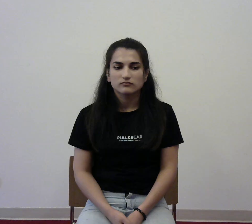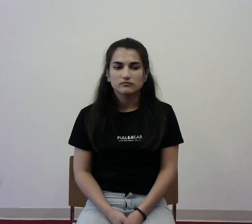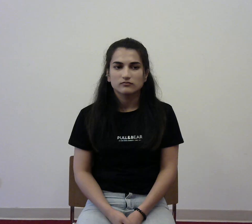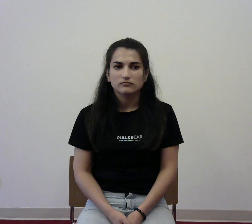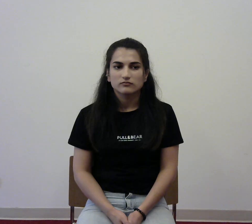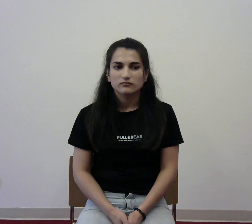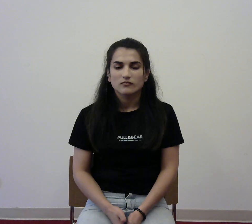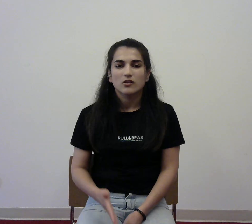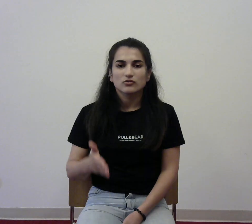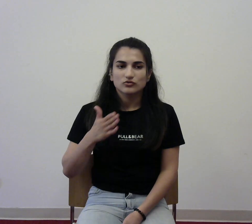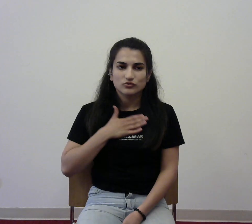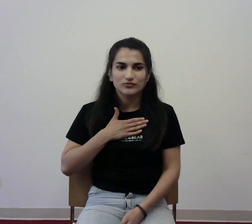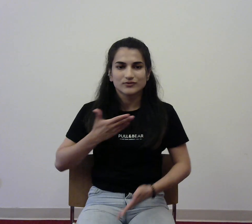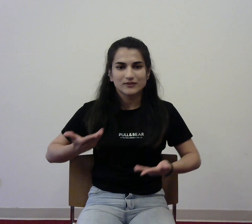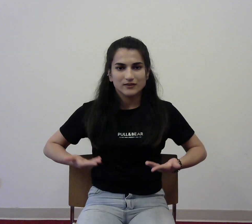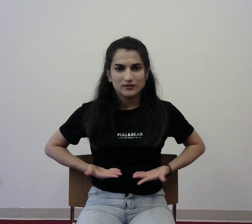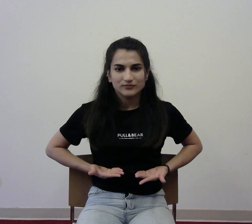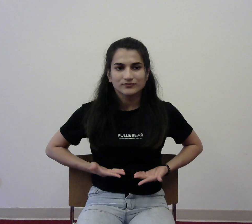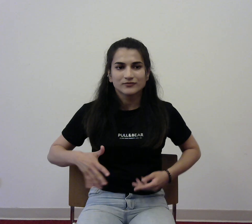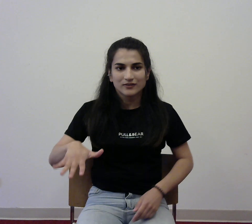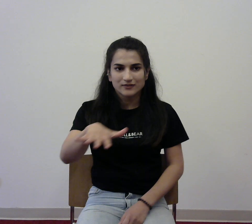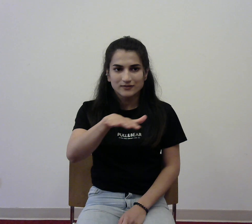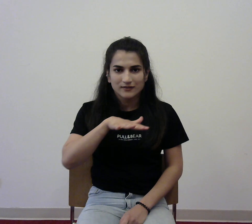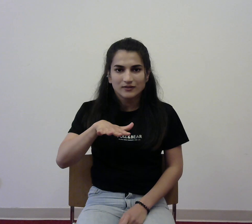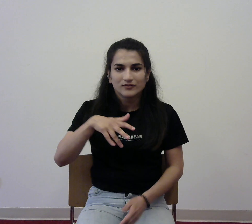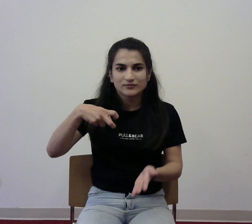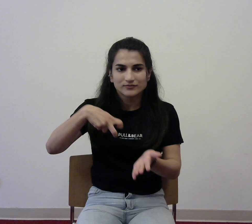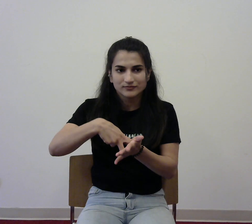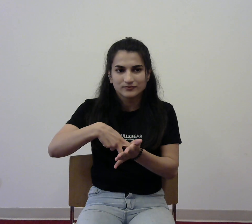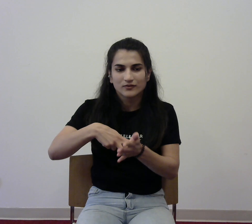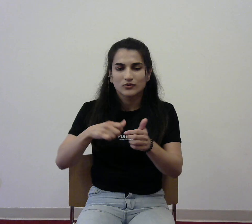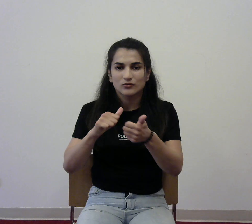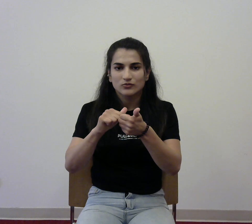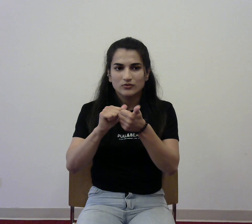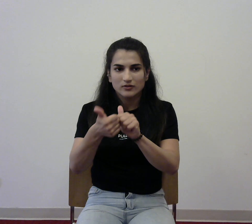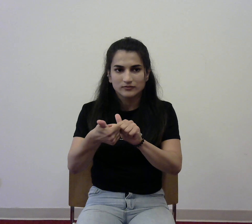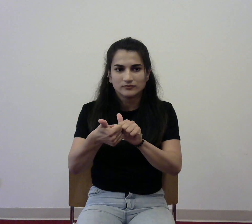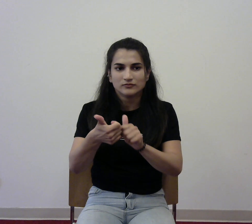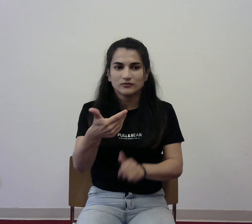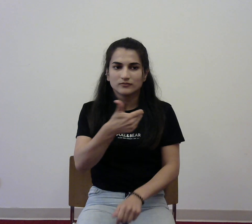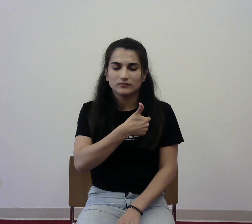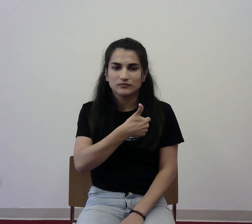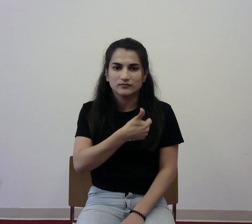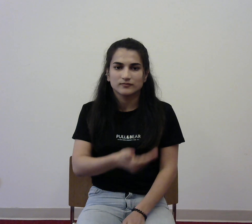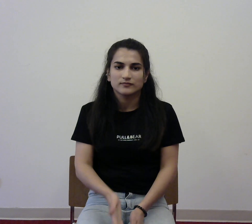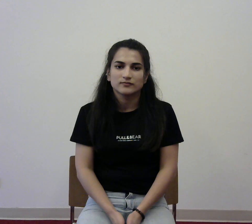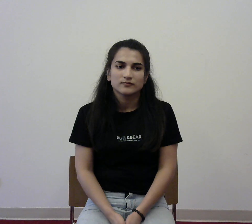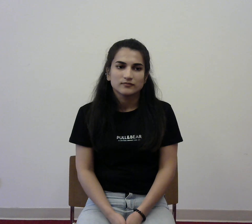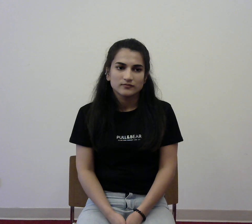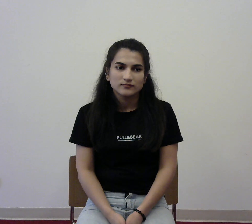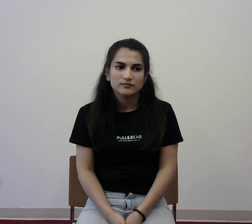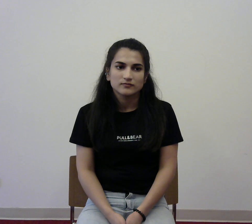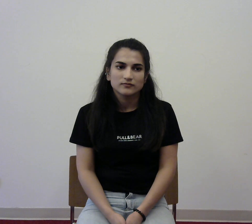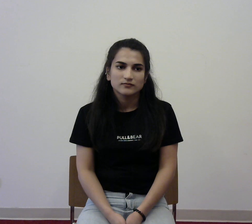Mən yaşayış yeri qeydiyyatımı dəyişmək istəyirəm